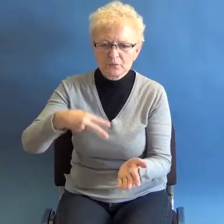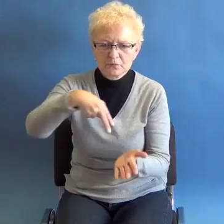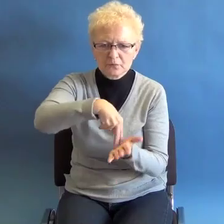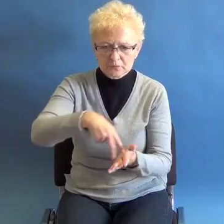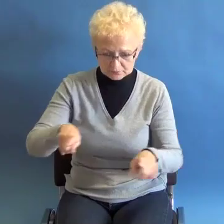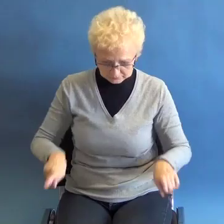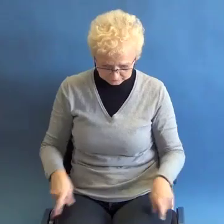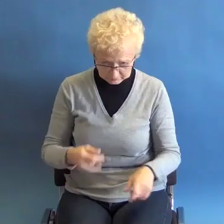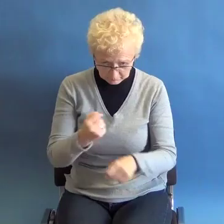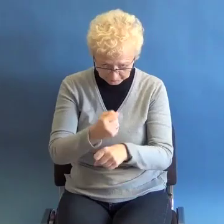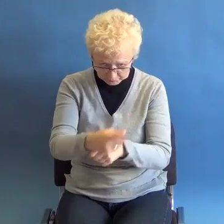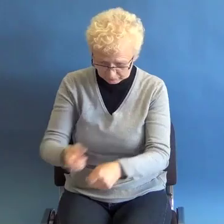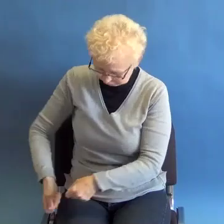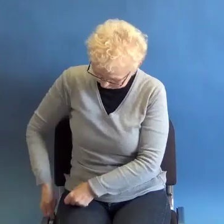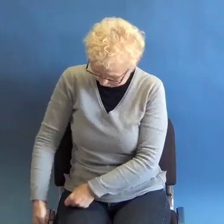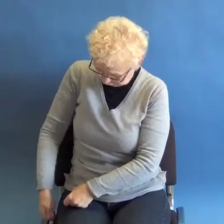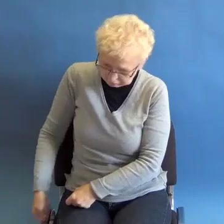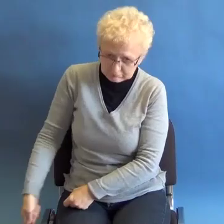Czy jak siedzisz to piłujesz? Nie.